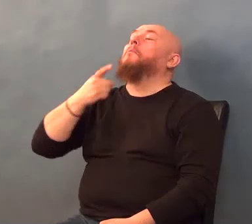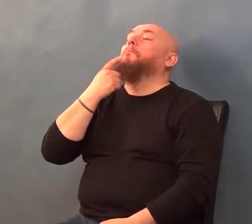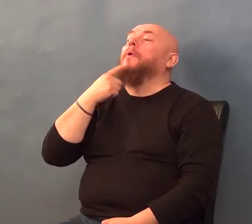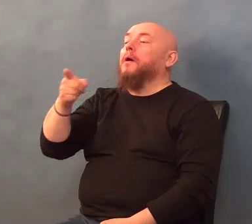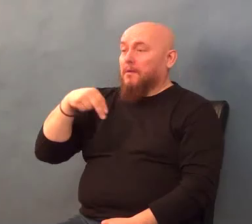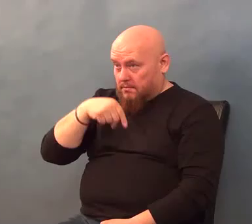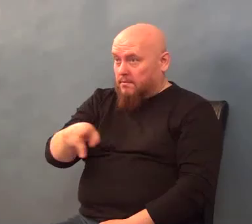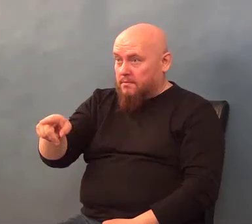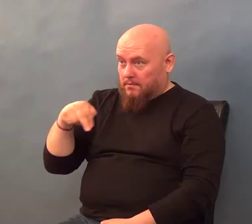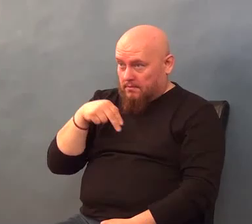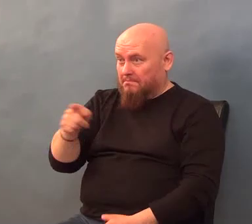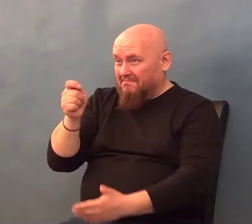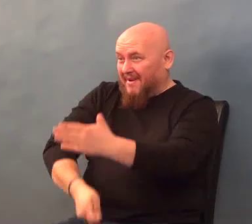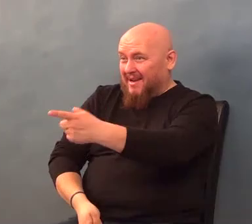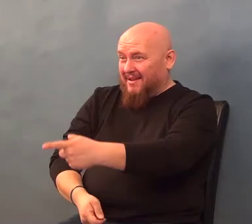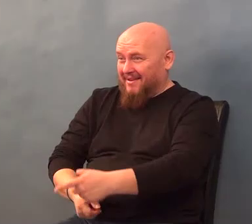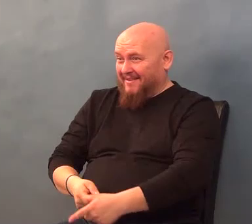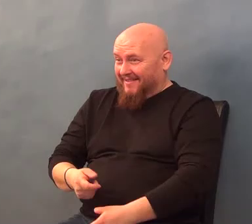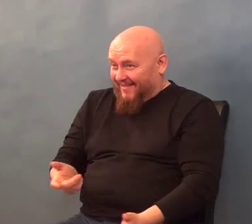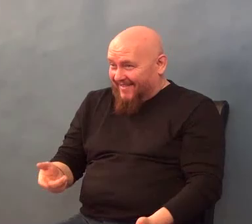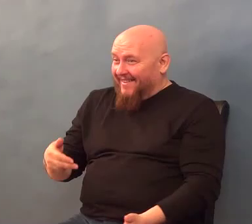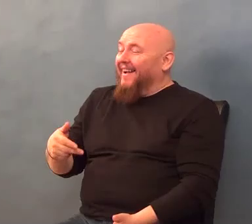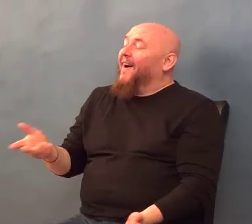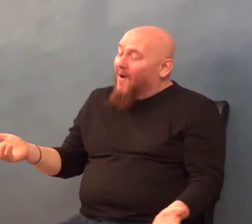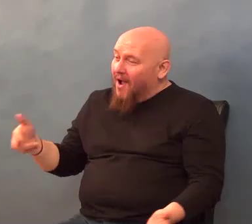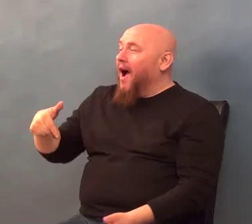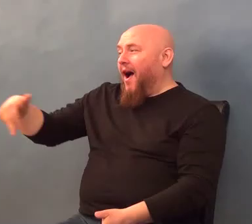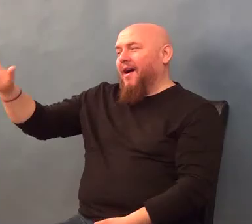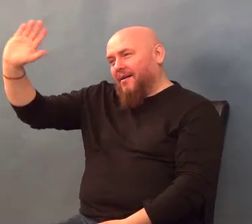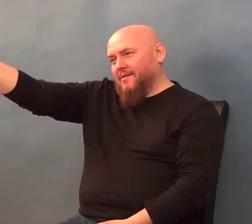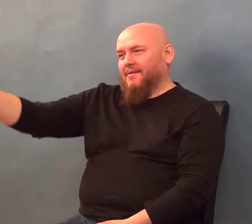Wejdziesz normalnie? Jak wejdziesz normalnie, to dostaniesz mandat.